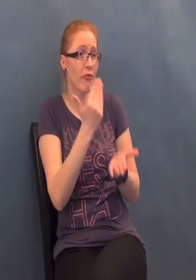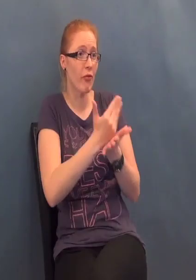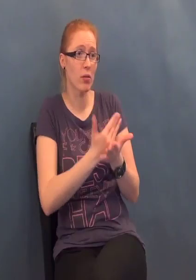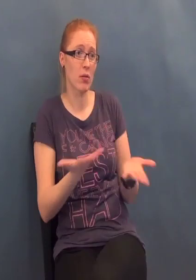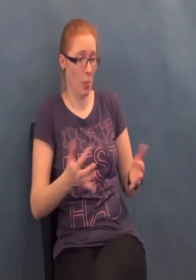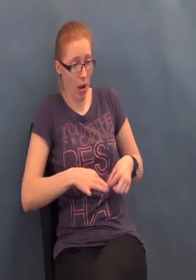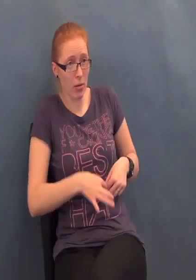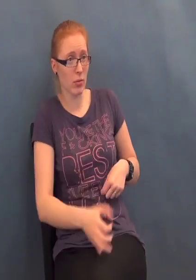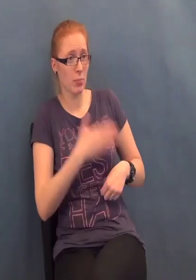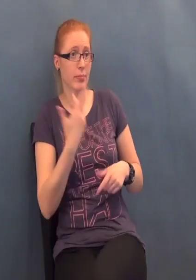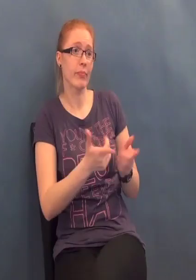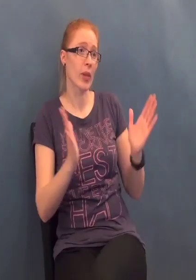Nie ma warunków, nie ma liny.